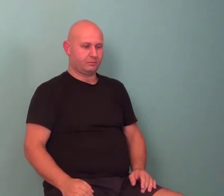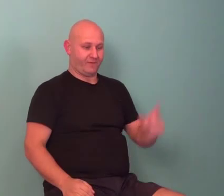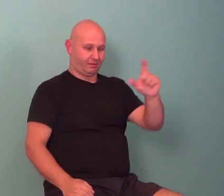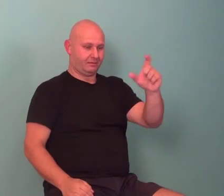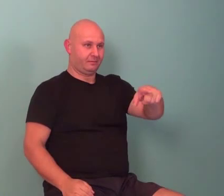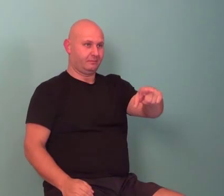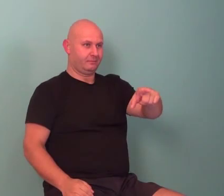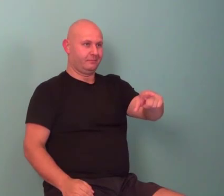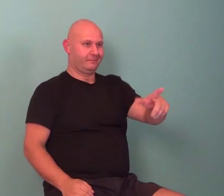Ty w czwartek?